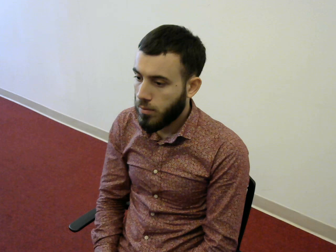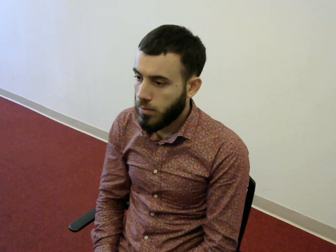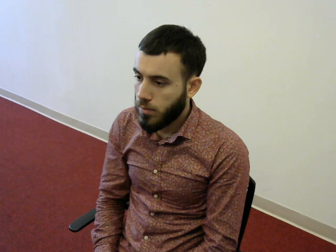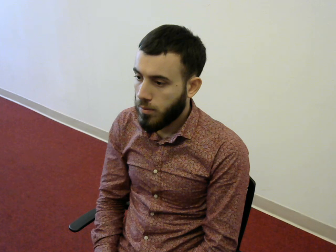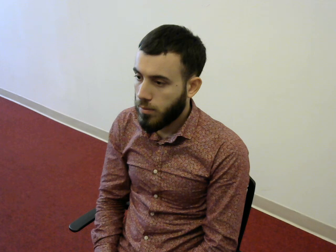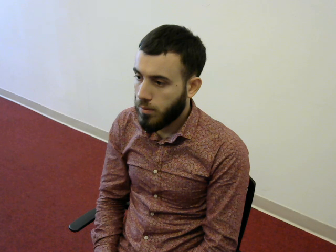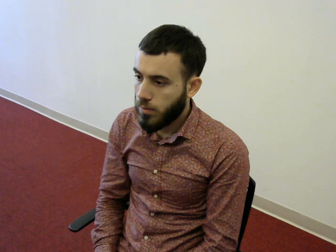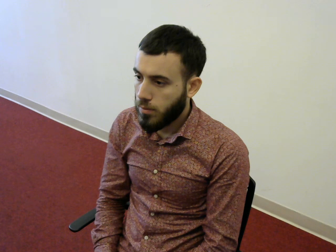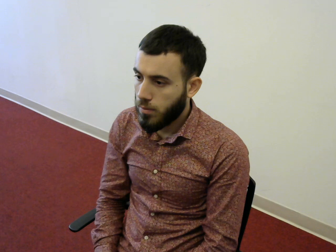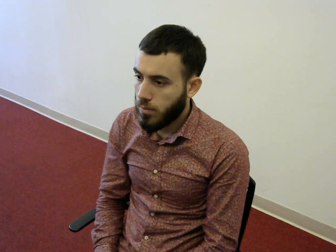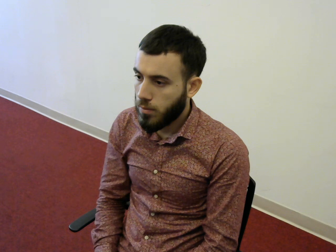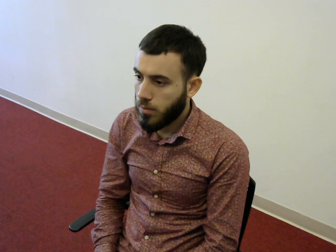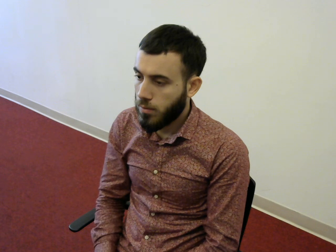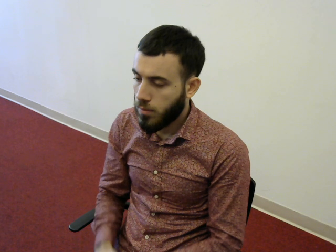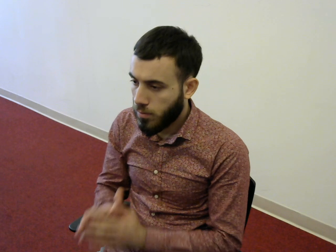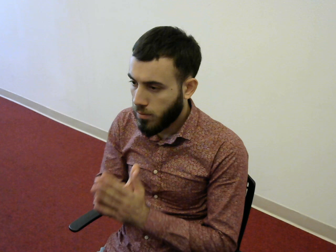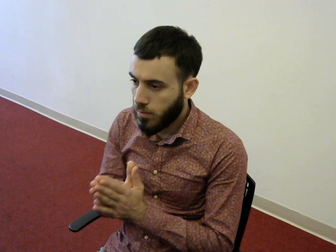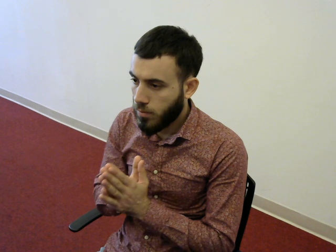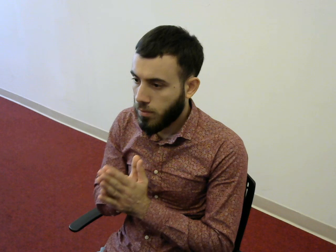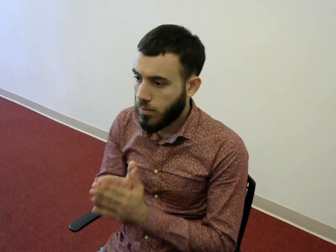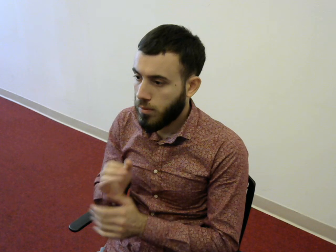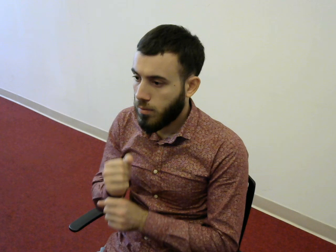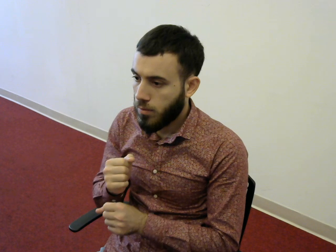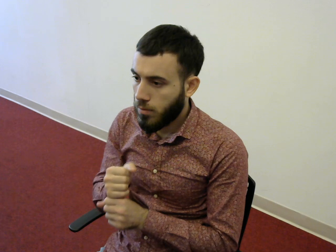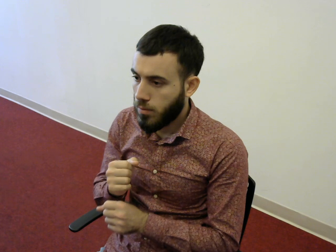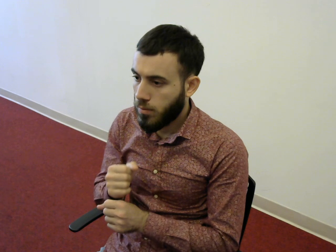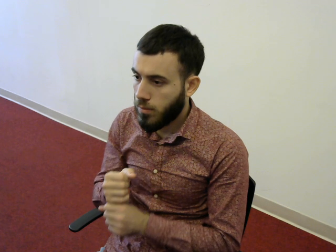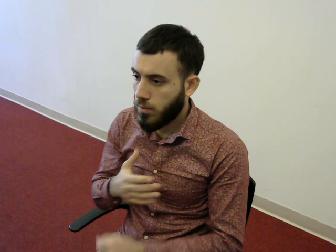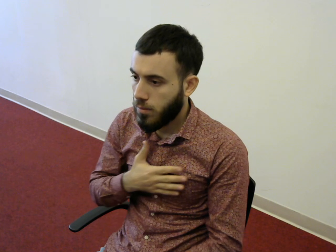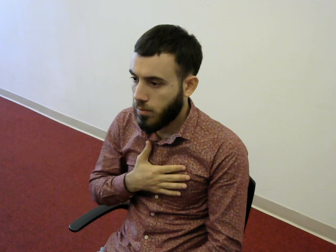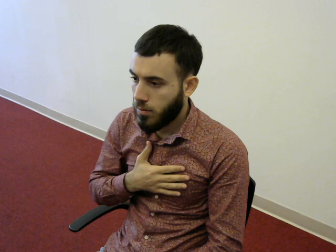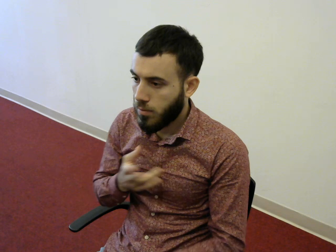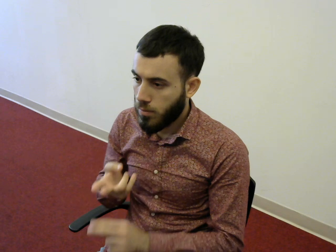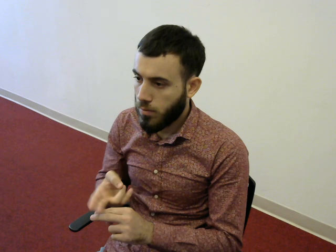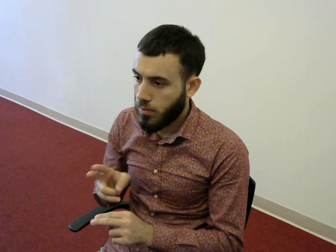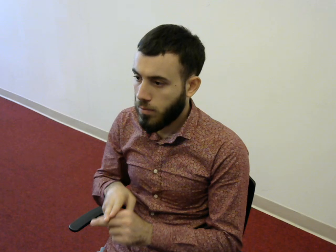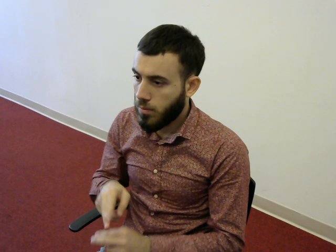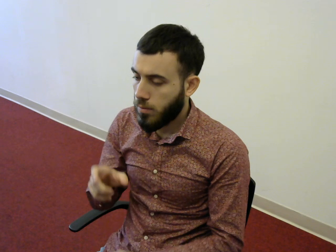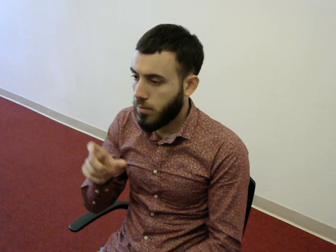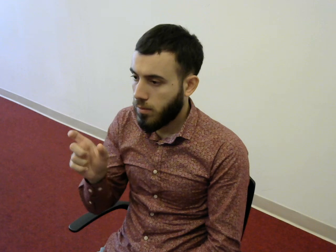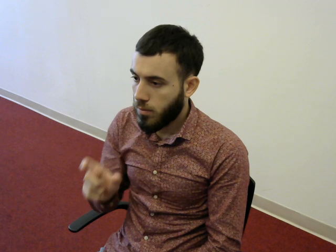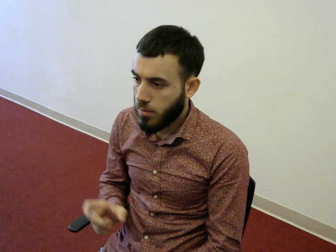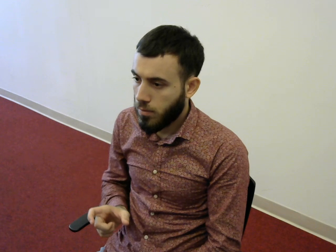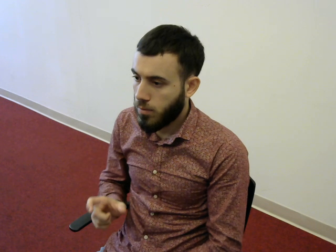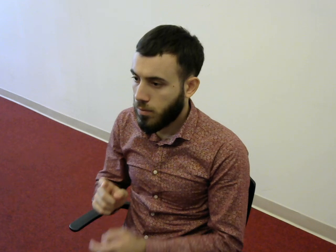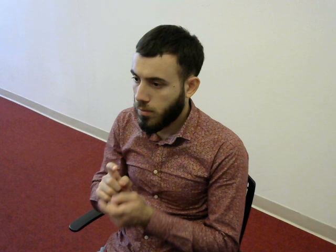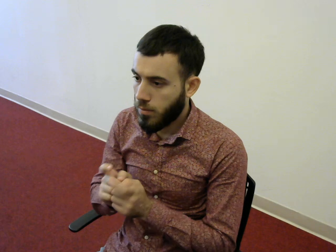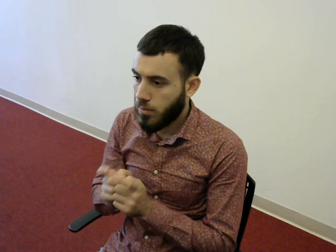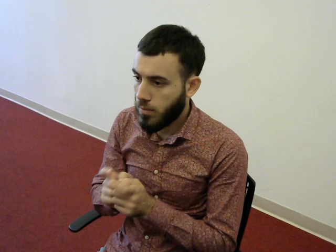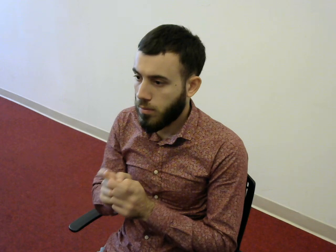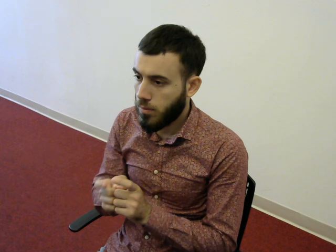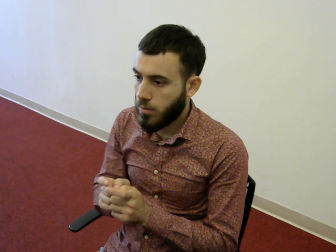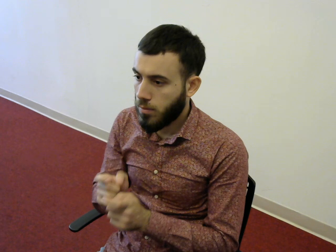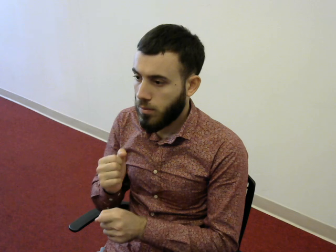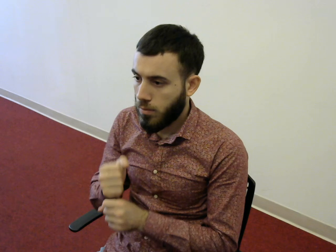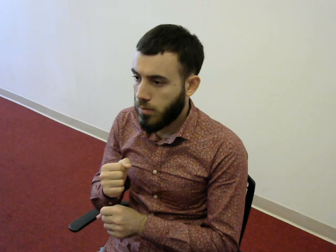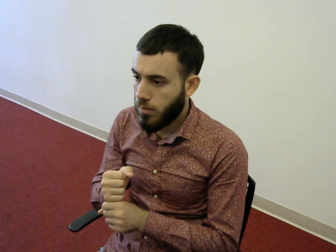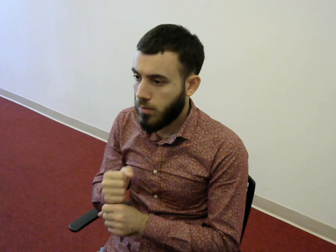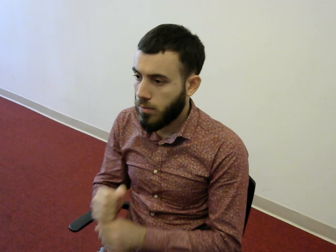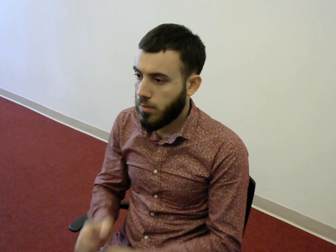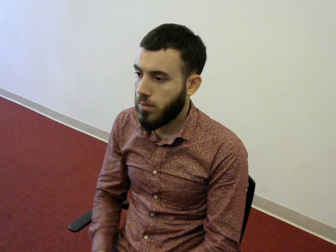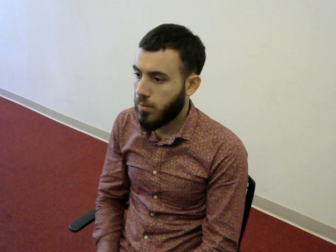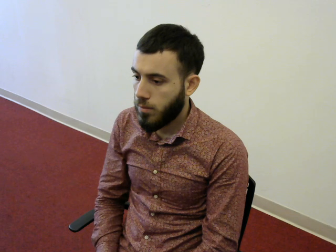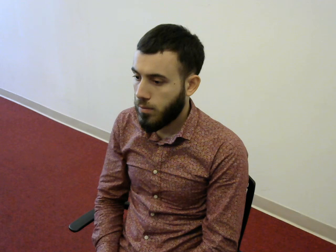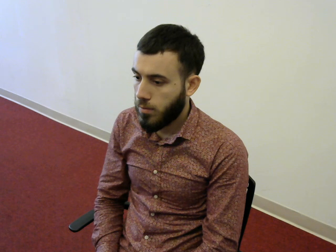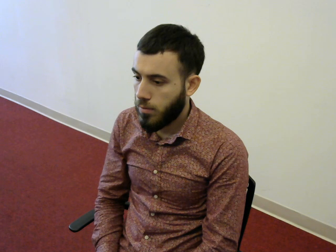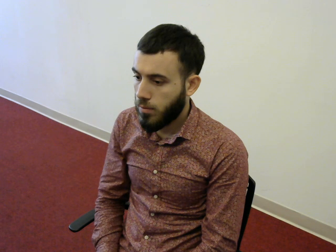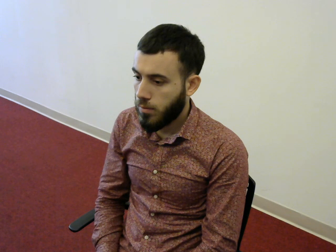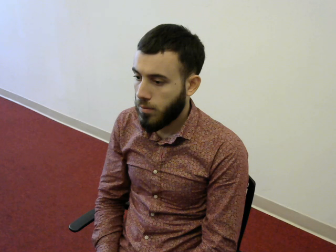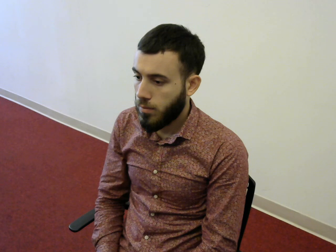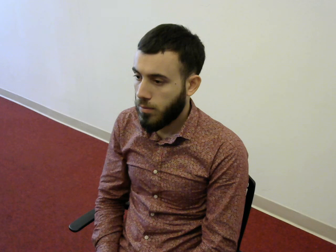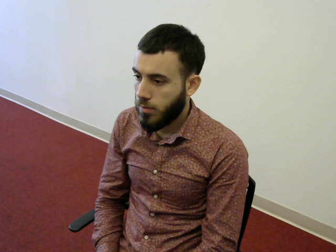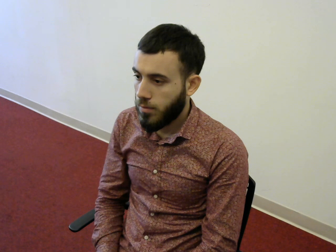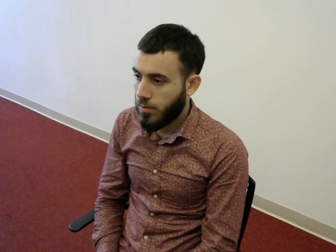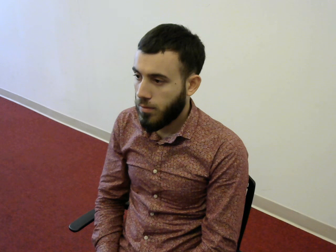Xahiş edirəm, mənə bu şeiri tərcümə edin